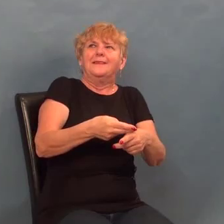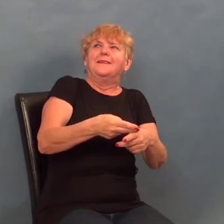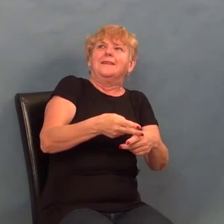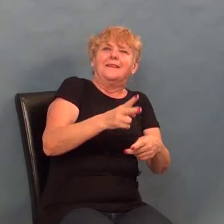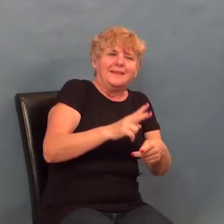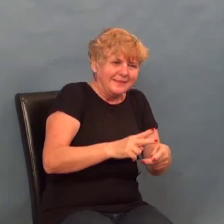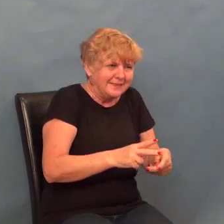Obraca głowę i widzi policjanta.